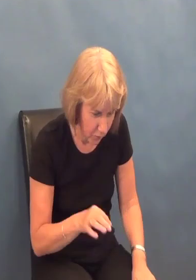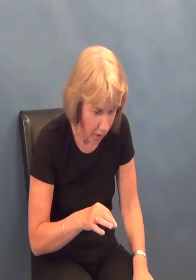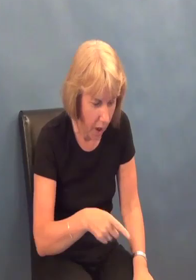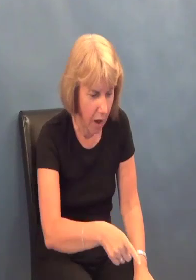Środa...